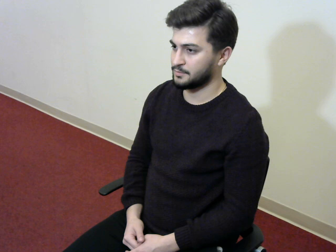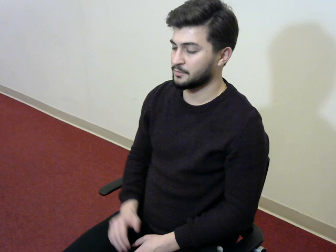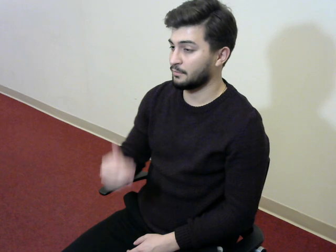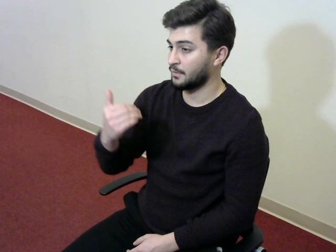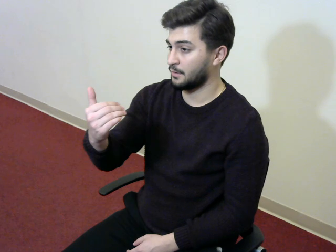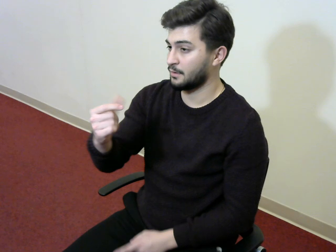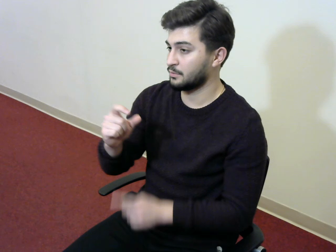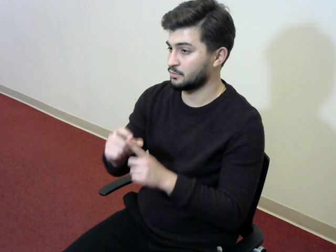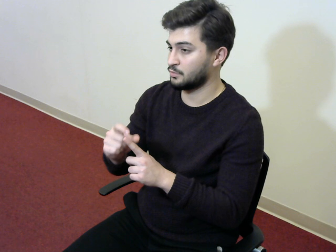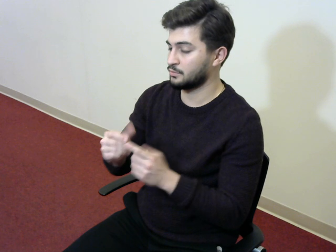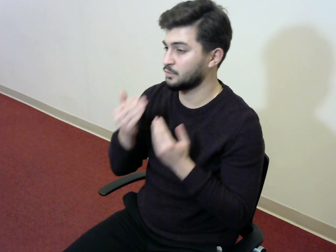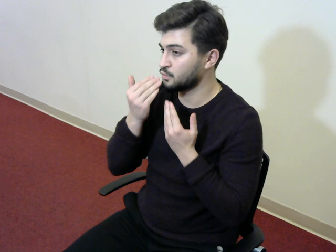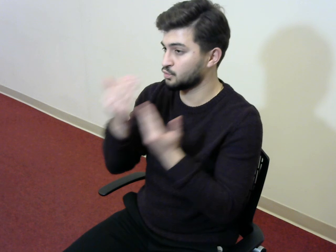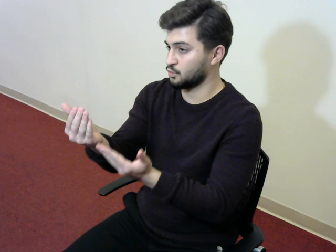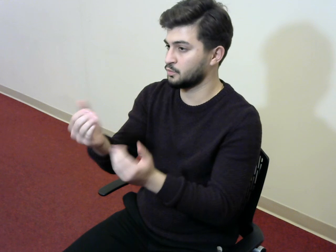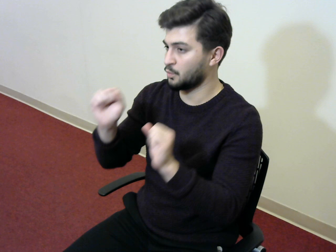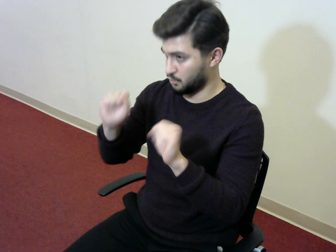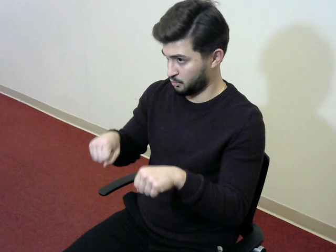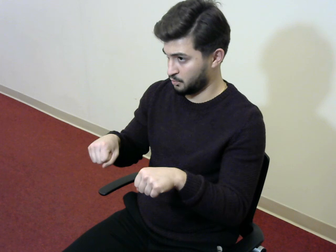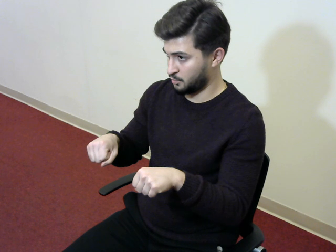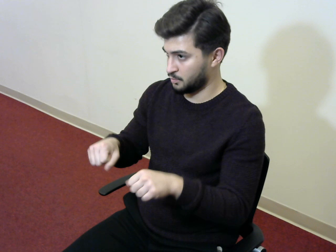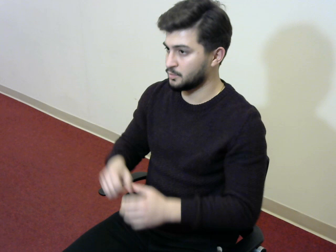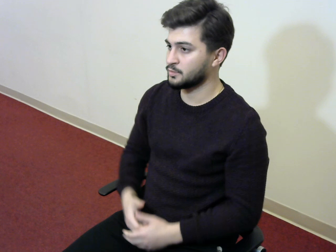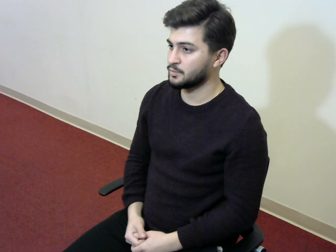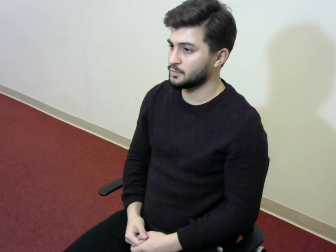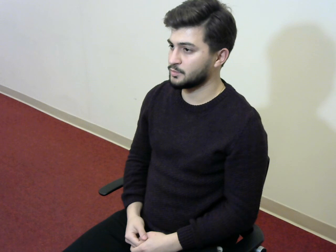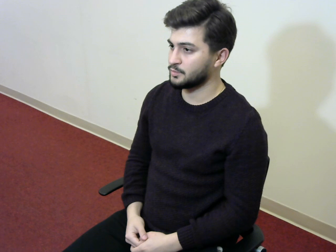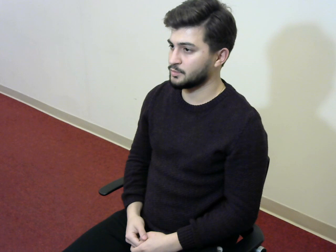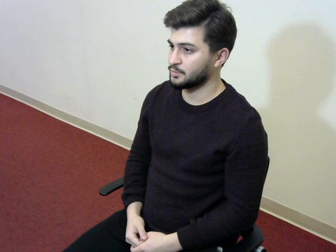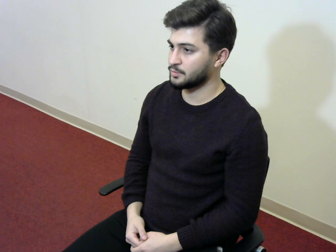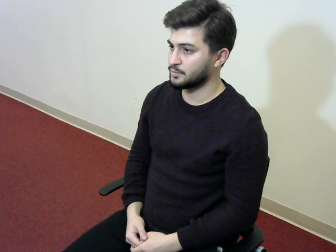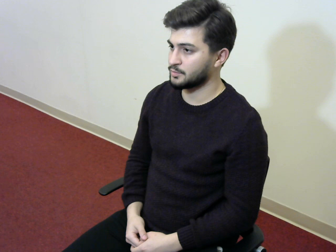Sizdən söz soruşmaq olar?